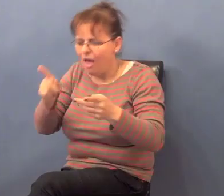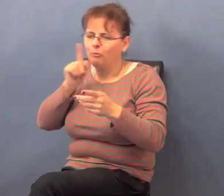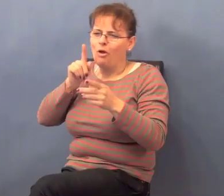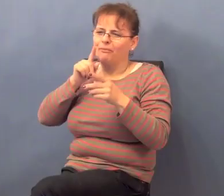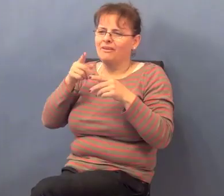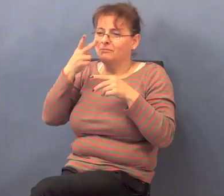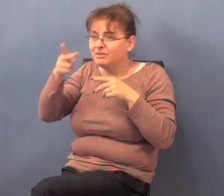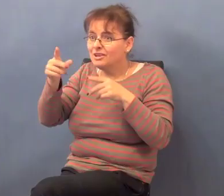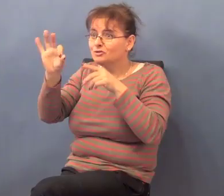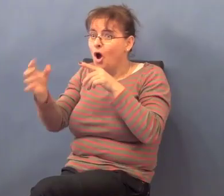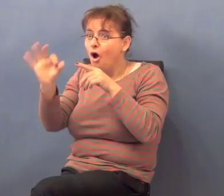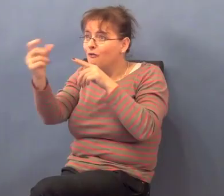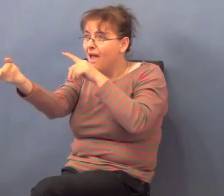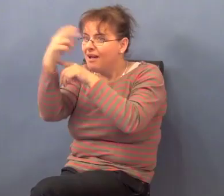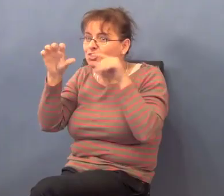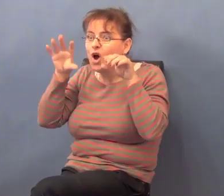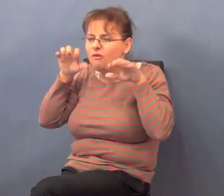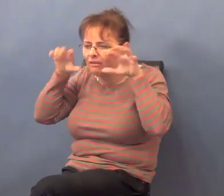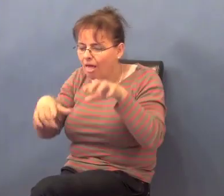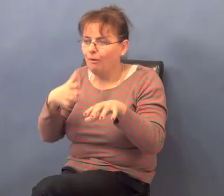Chłopiec widzi wychodzącą z dziupli sowę.